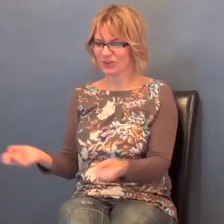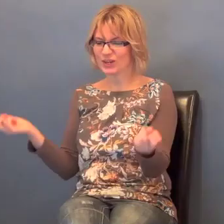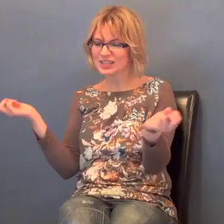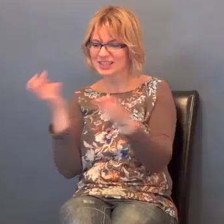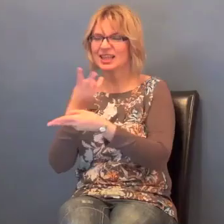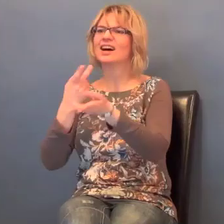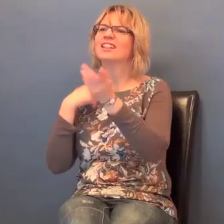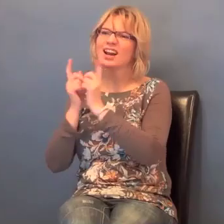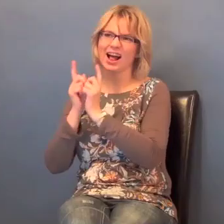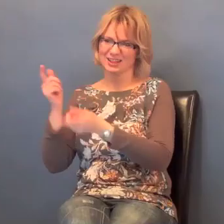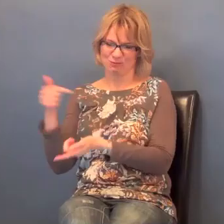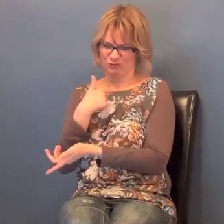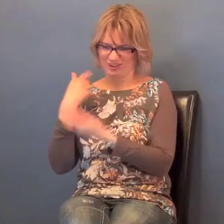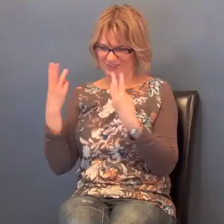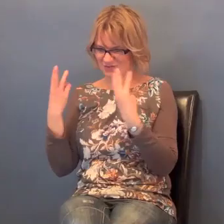To randka i muszę pójść do kina.